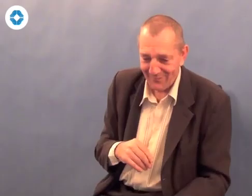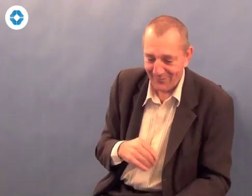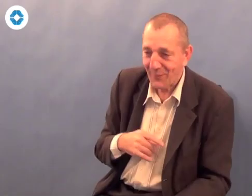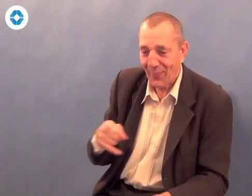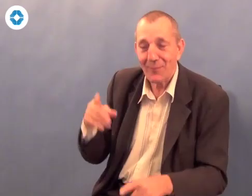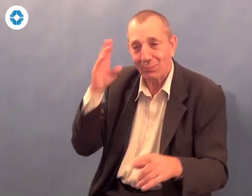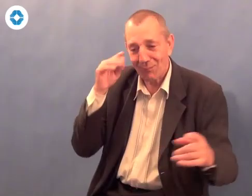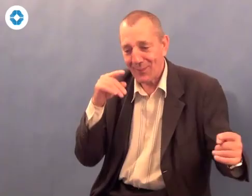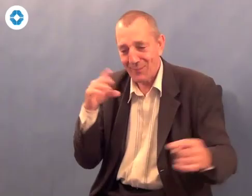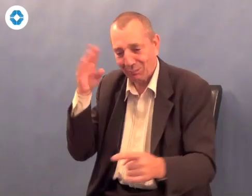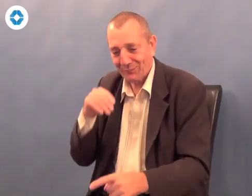To, a wcześniej zapomniałem, zapomniałem.